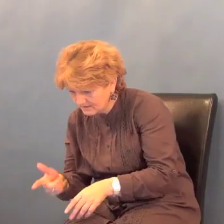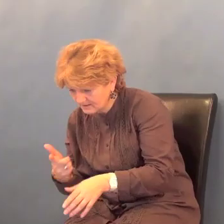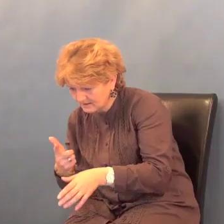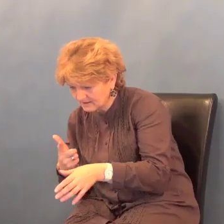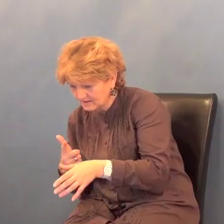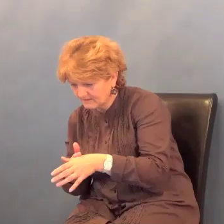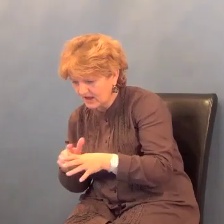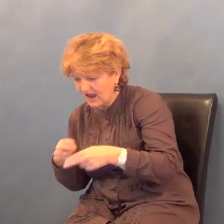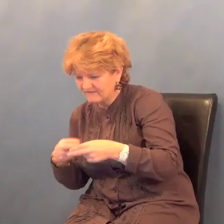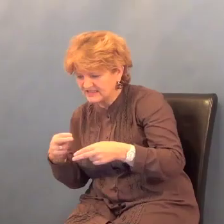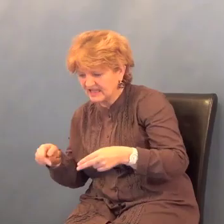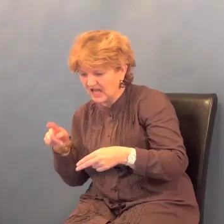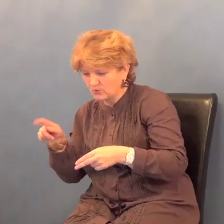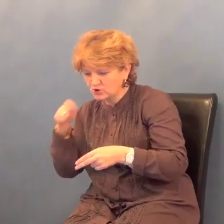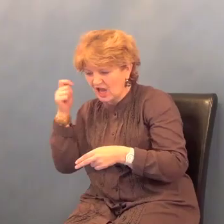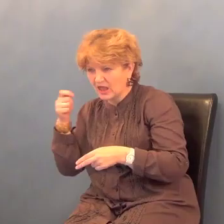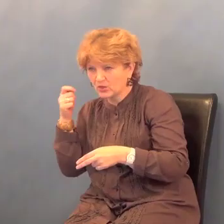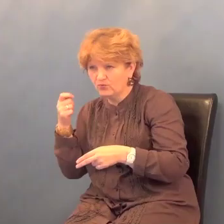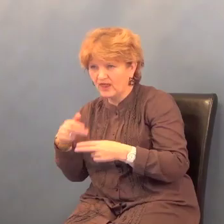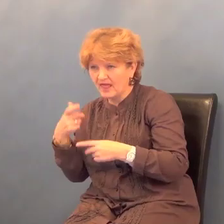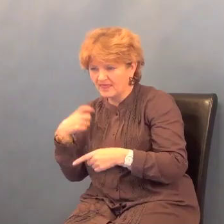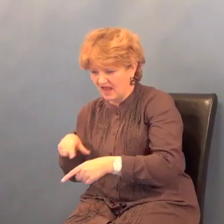Dwudziestego jest wizyta u dziadków na wsi.